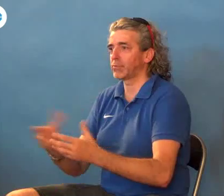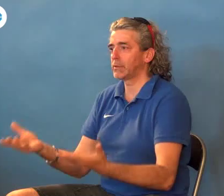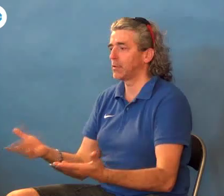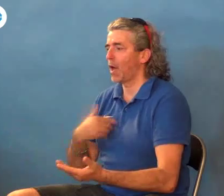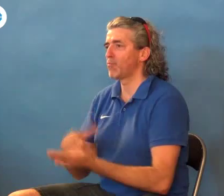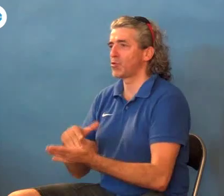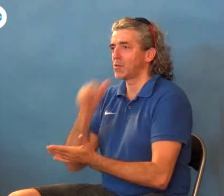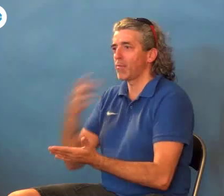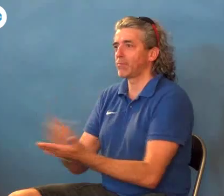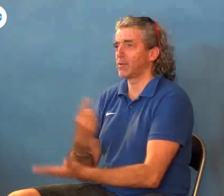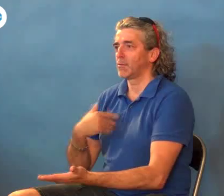Potrzebuję żabę, chcę ją wziąć, potrzebuję.